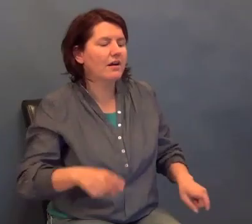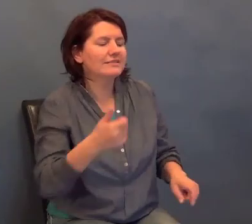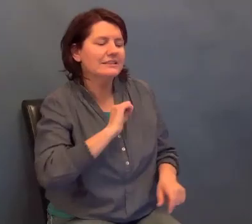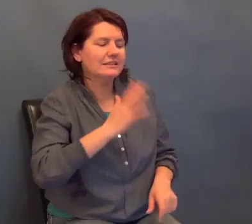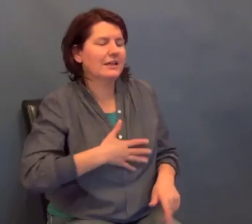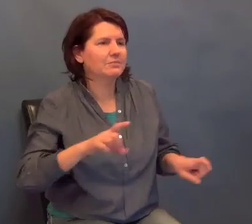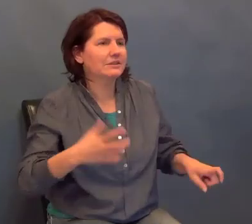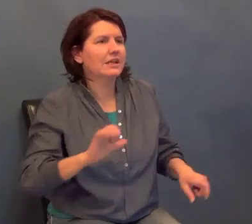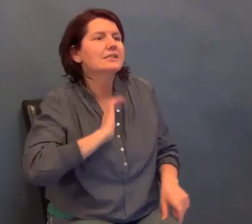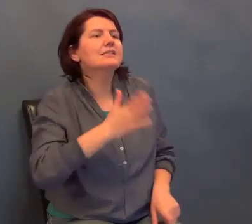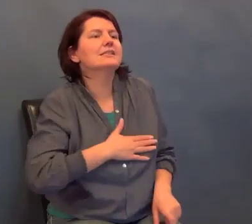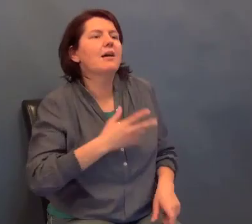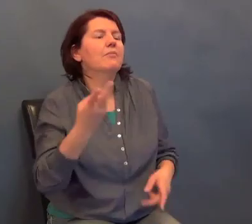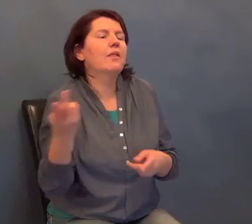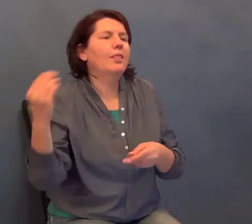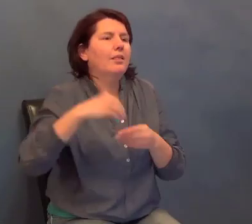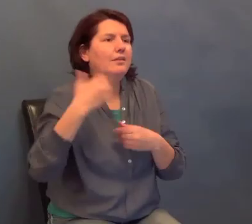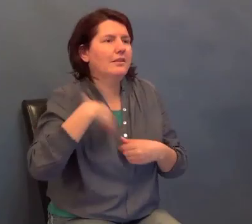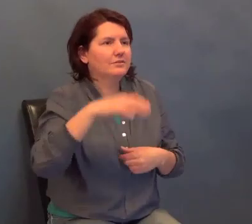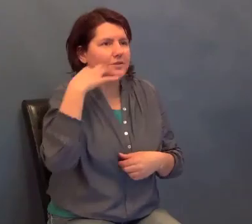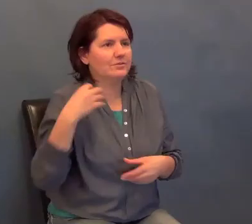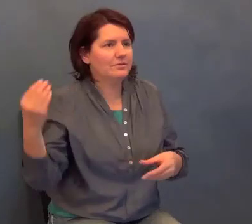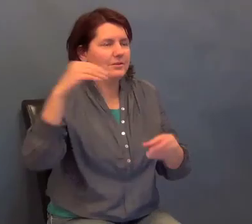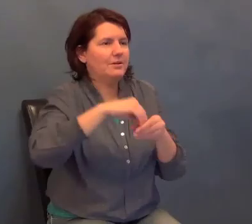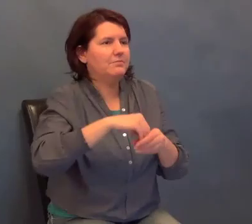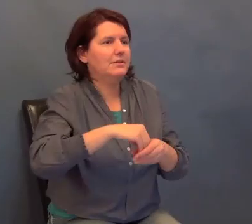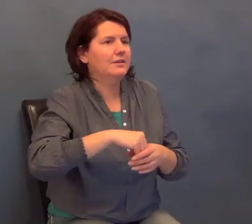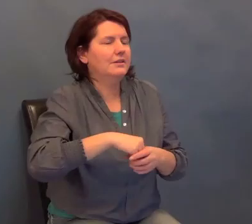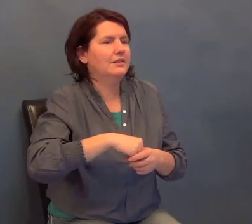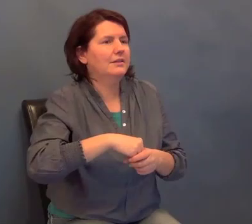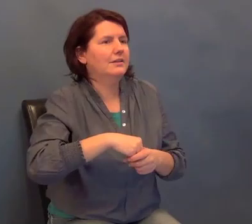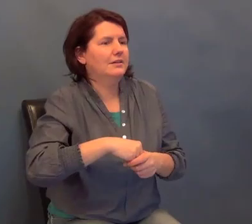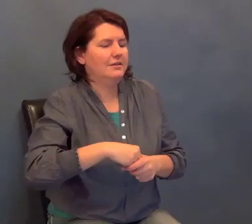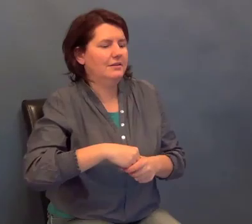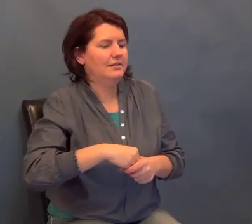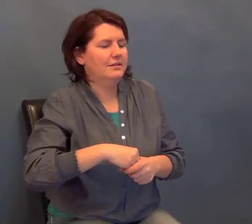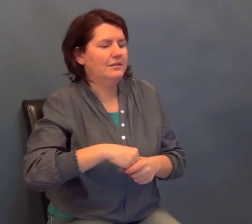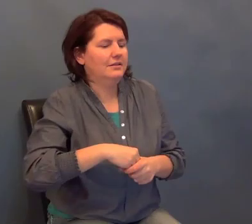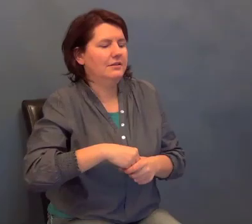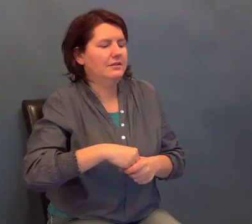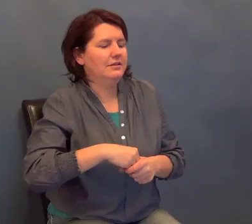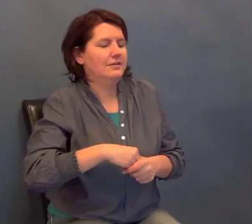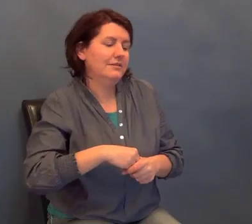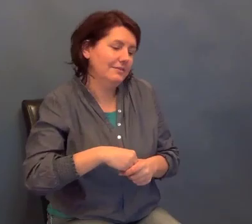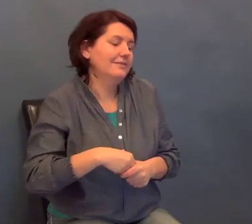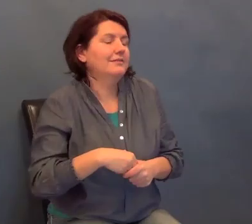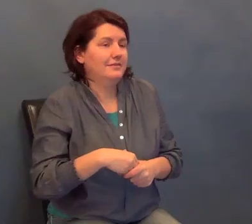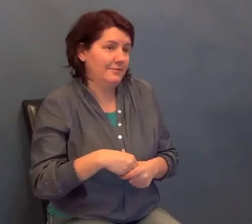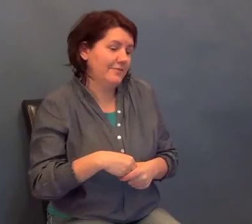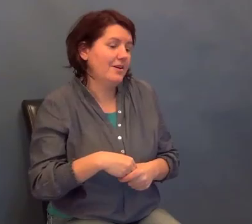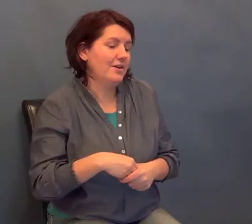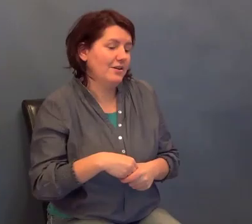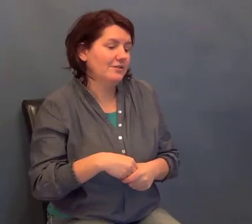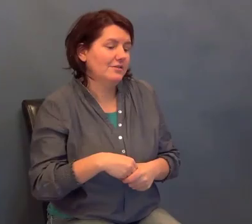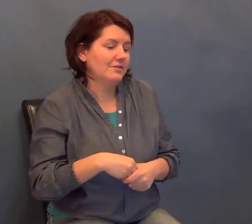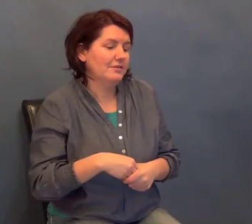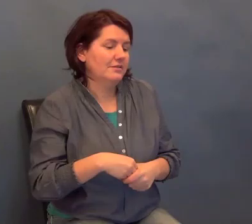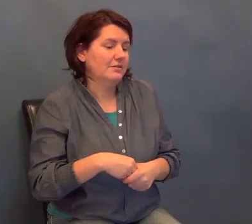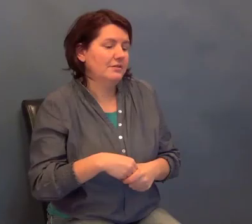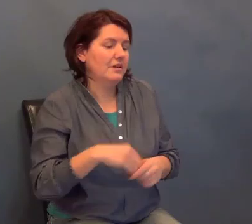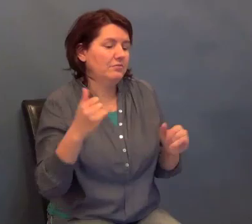Chce sam siedzieć. Chce sam siedzieć. Nie chce, żeby inna osoba dołączyła.